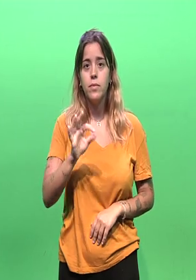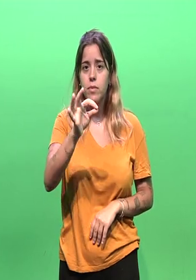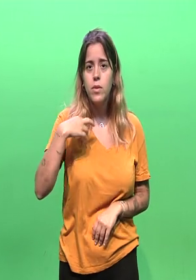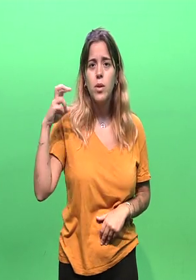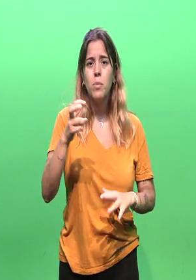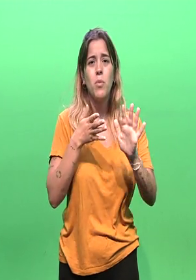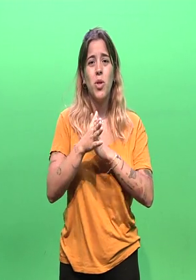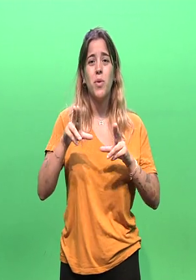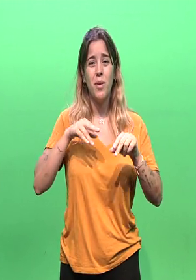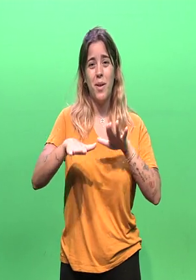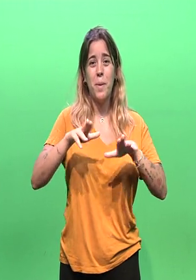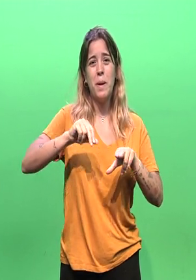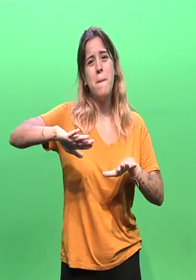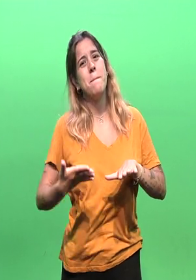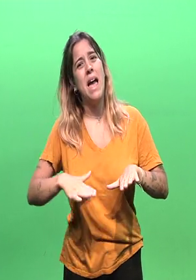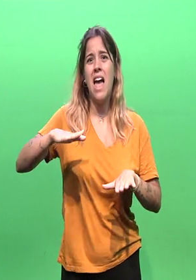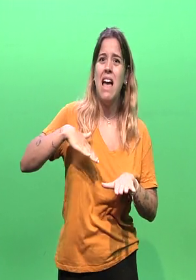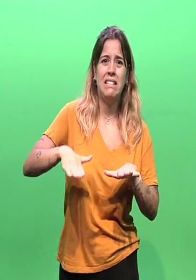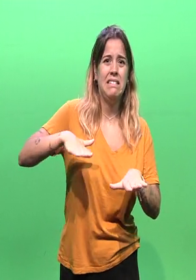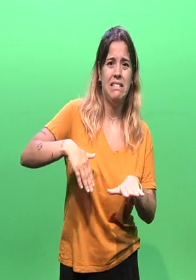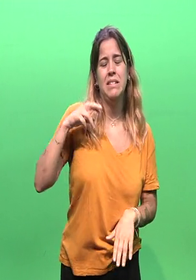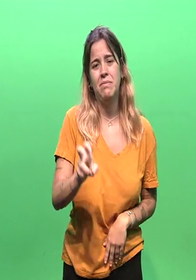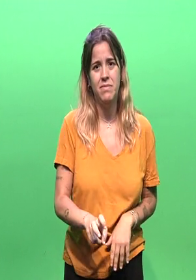Sí, vinc perquè estava caminant i em vaig torçar el peu, vaig coixa i he decidit venir.